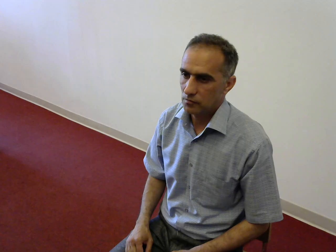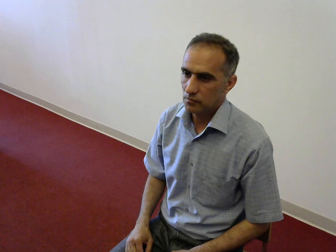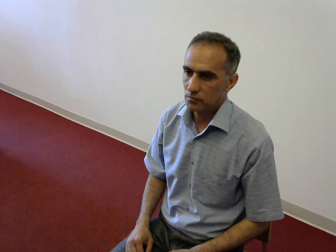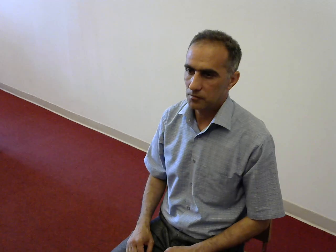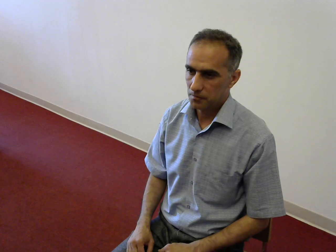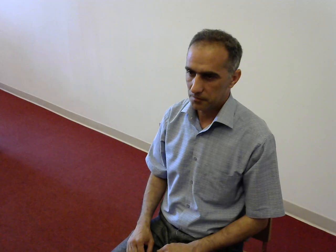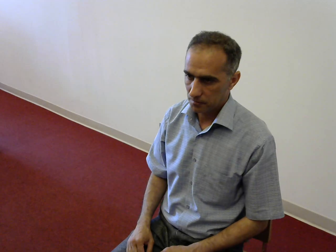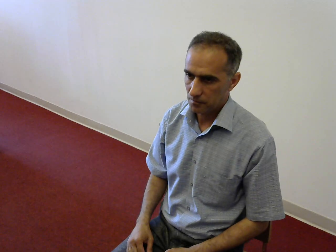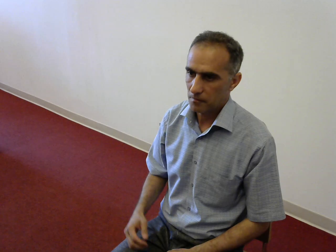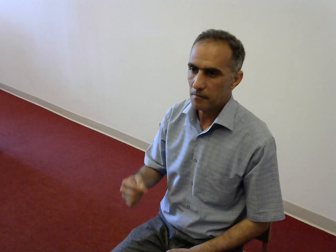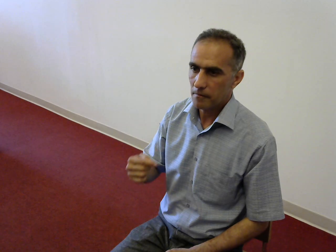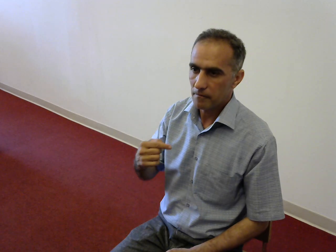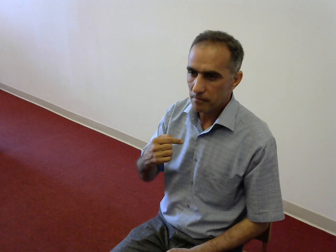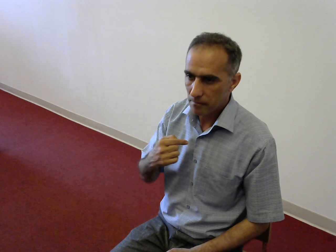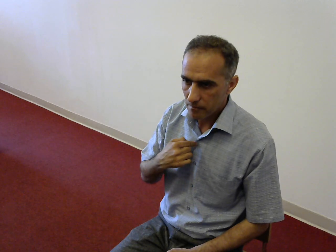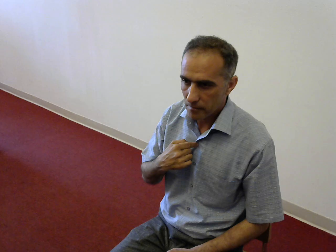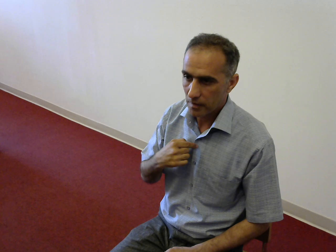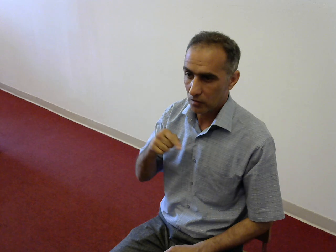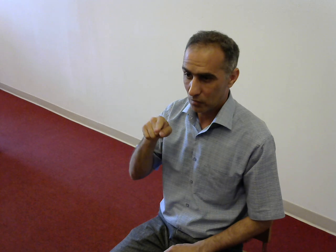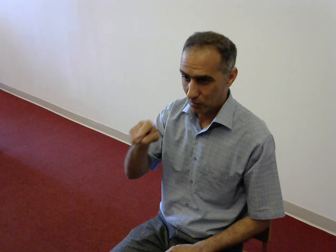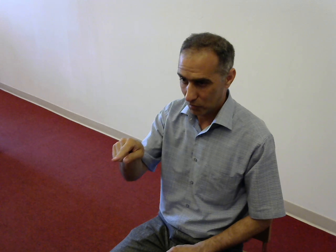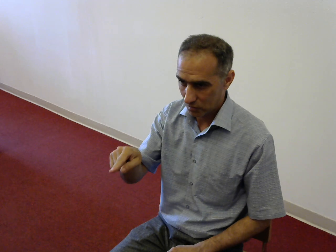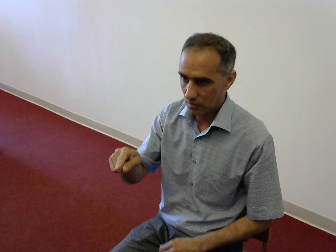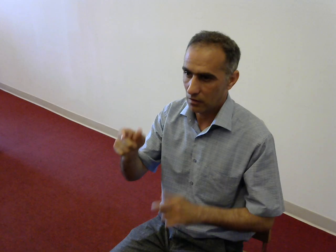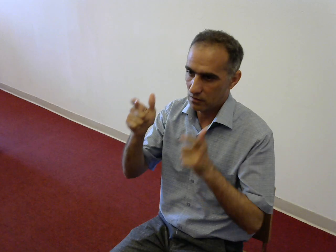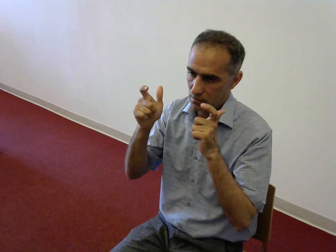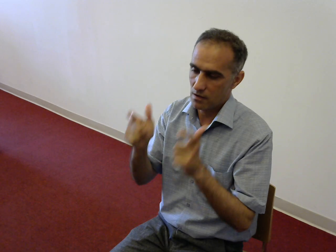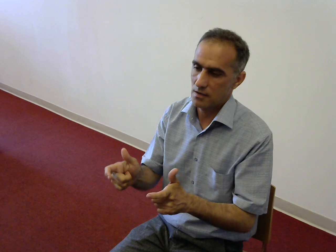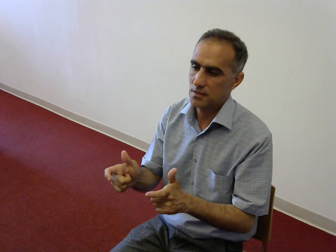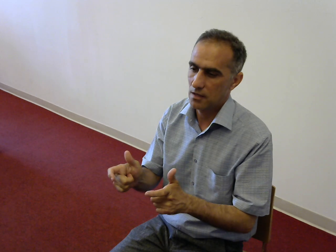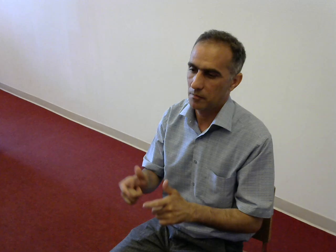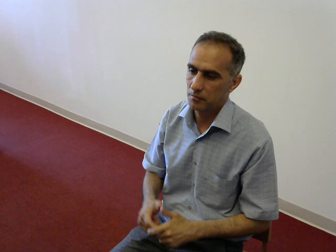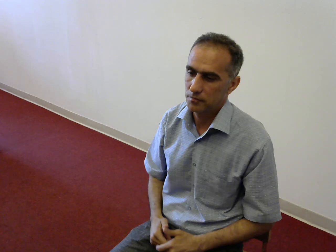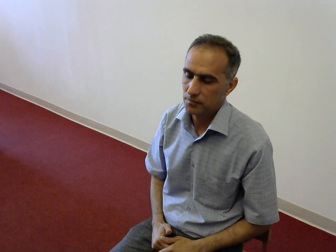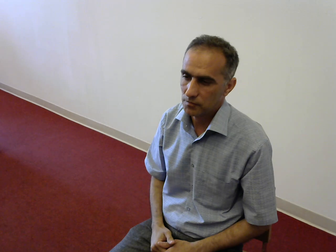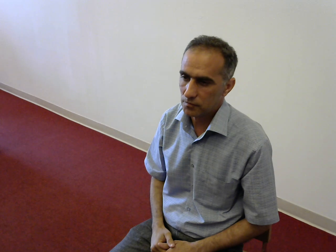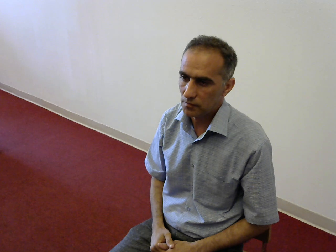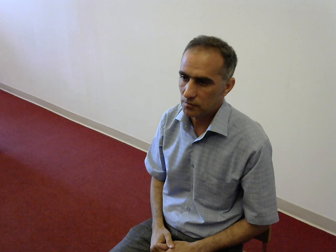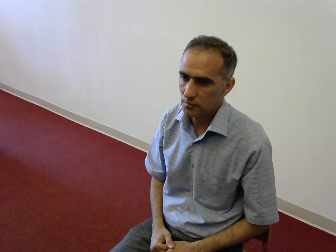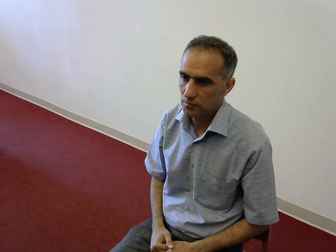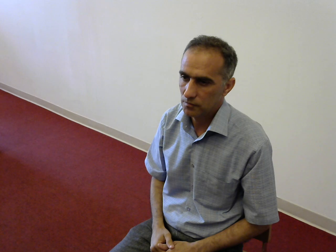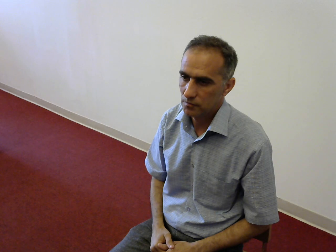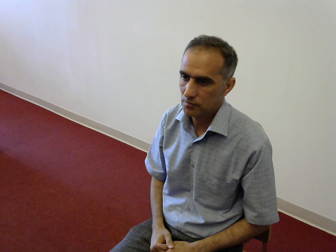Mən bununla razıyam